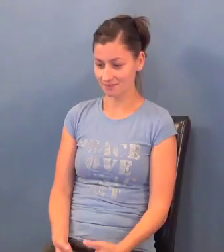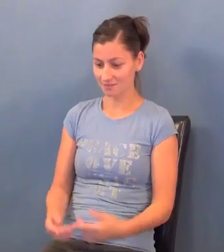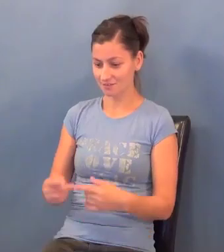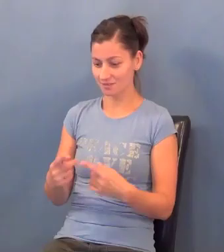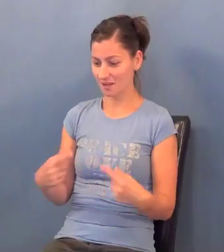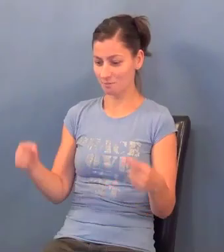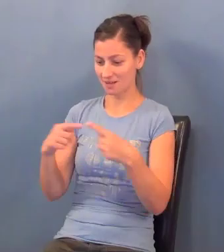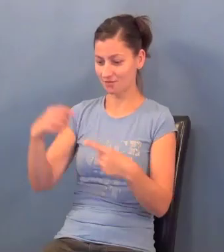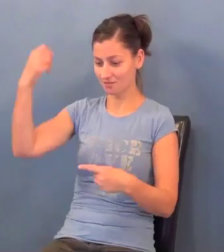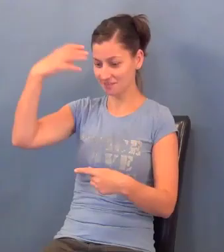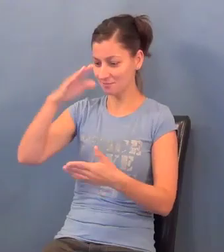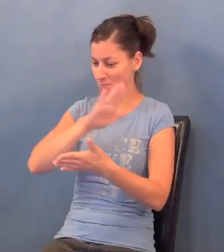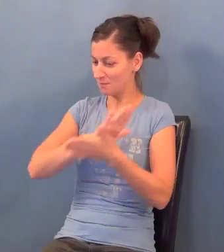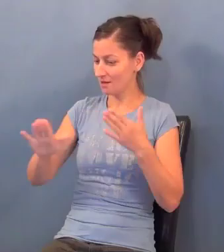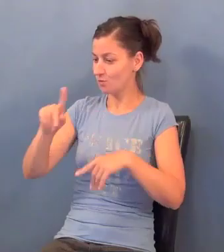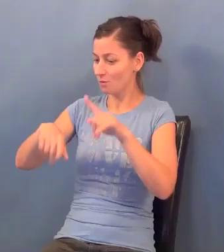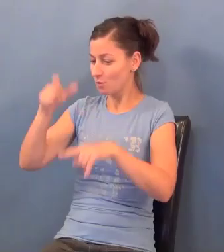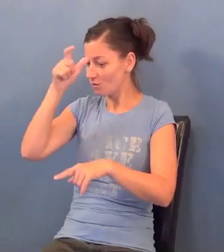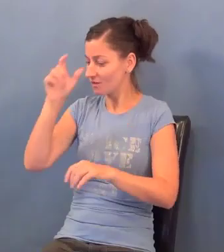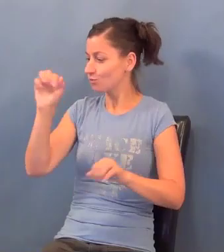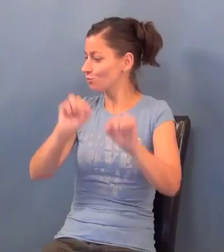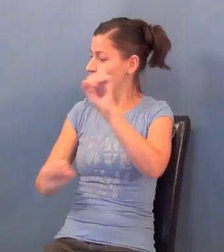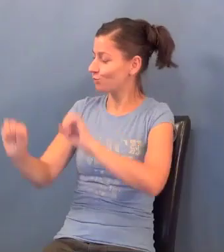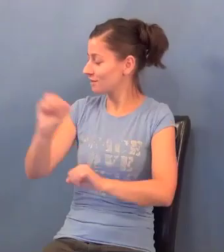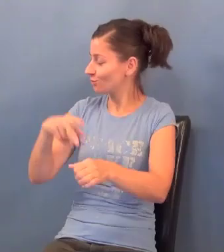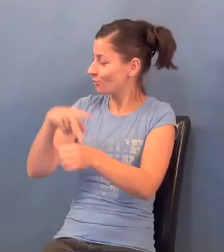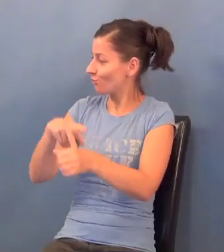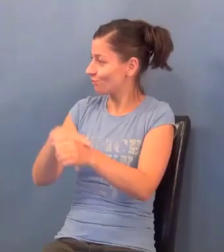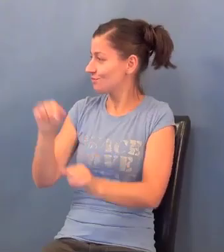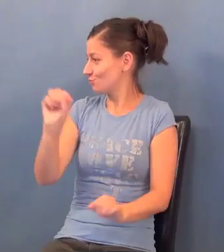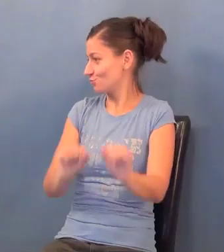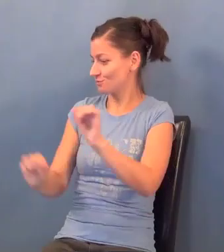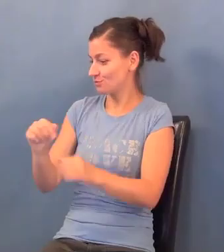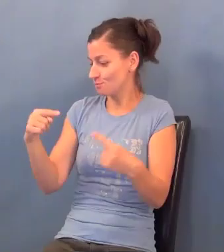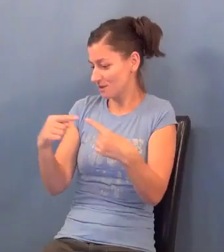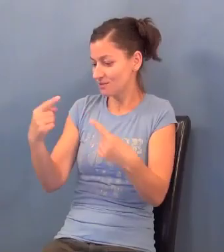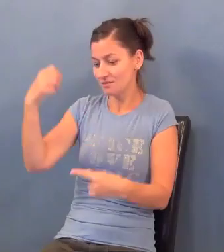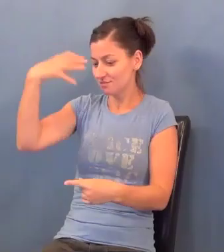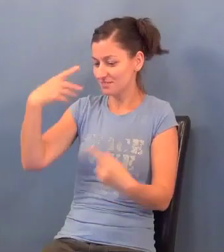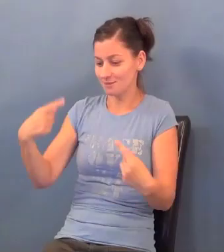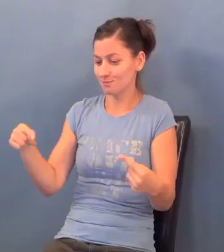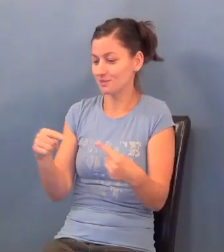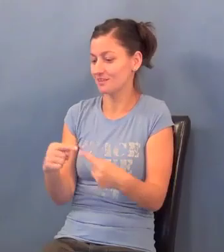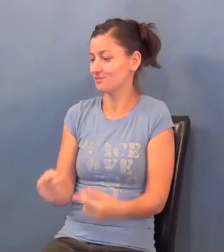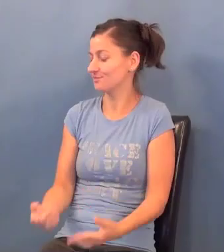Nie pasuje zwykły prysznic, pasuje bardziej do szorowania konia.